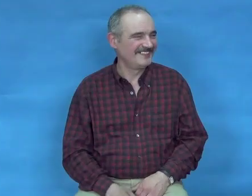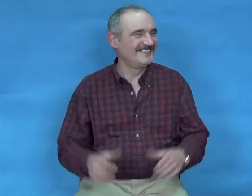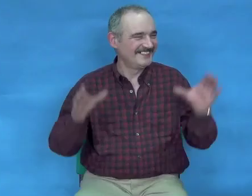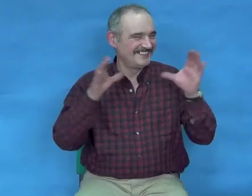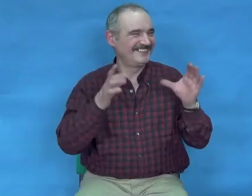Duża kula.